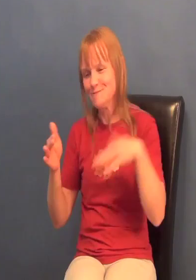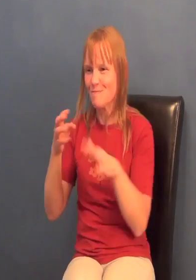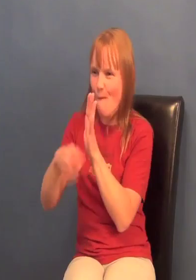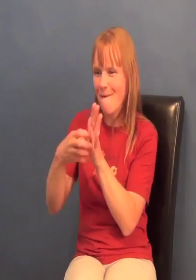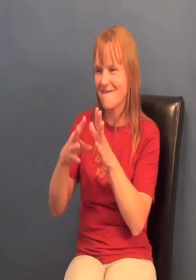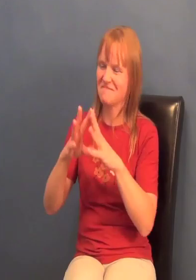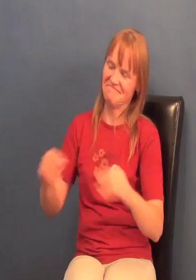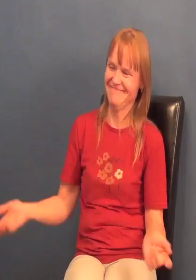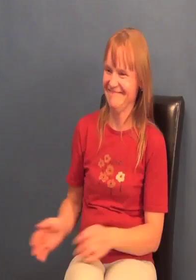Gadają sobie i koniec.